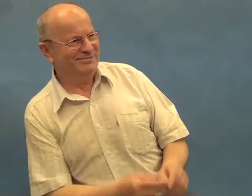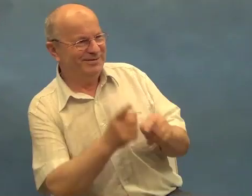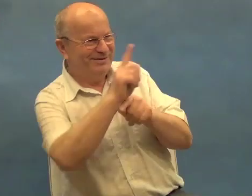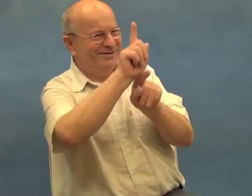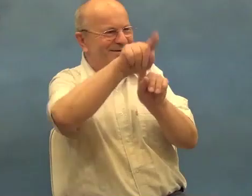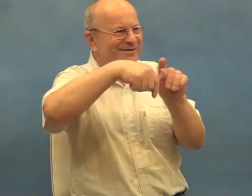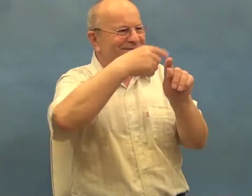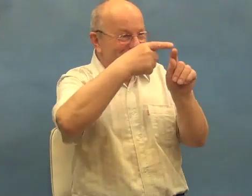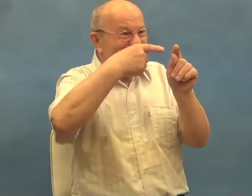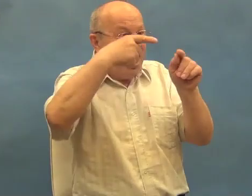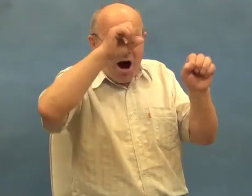Wskazówka zegara.